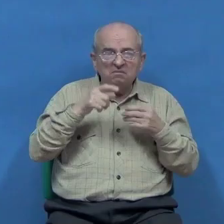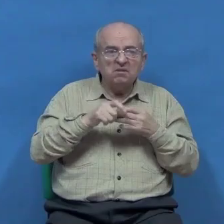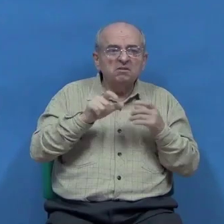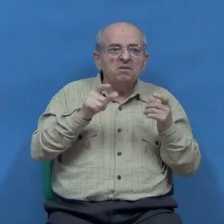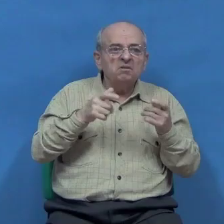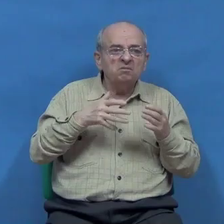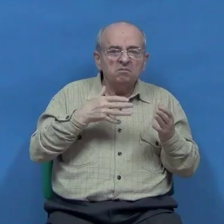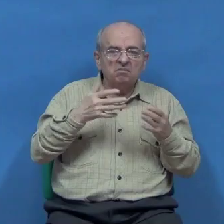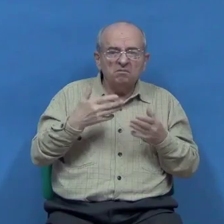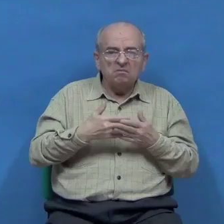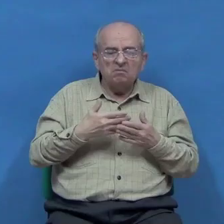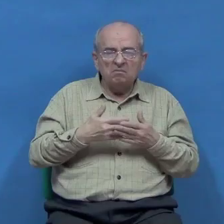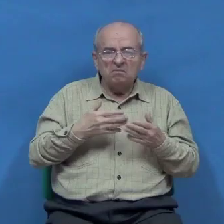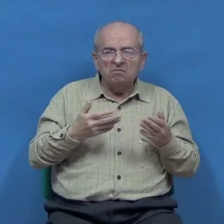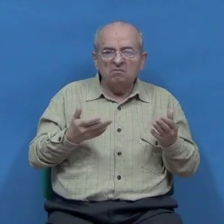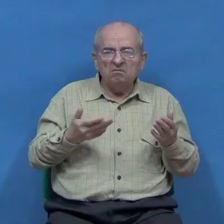Dlaczego, dlaczego?